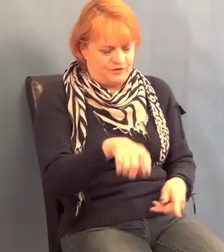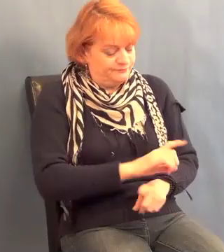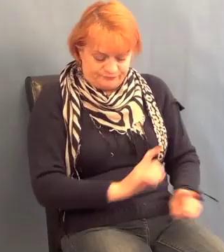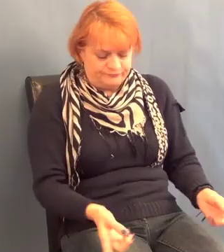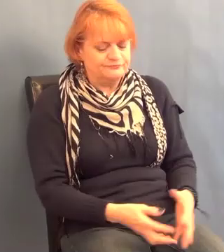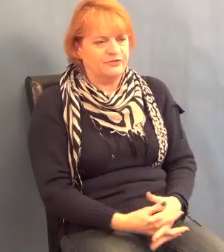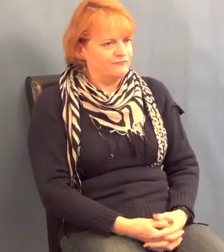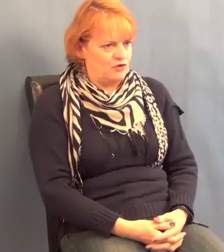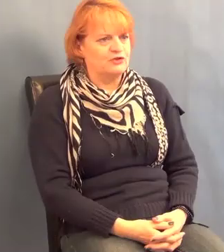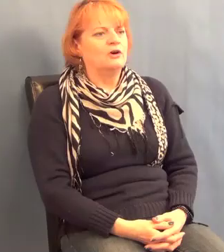Skakać nie wolno.